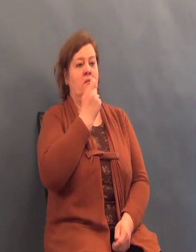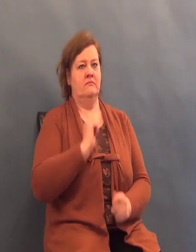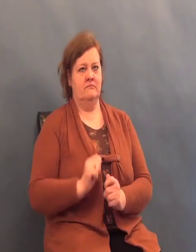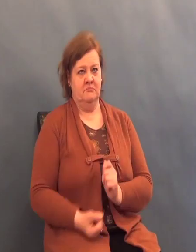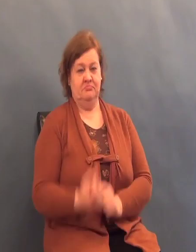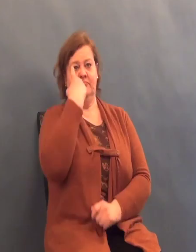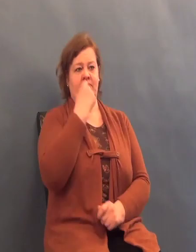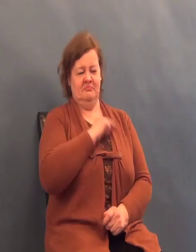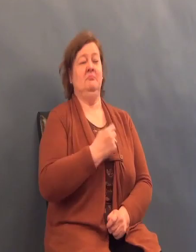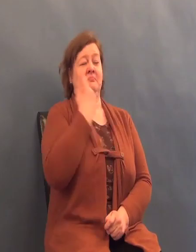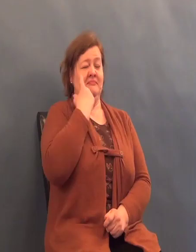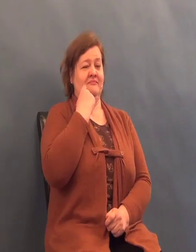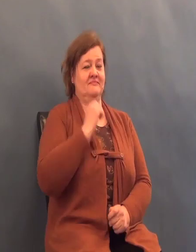Znowu rzuca w tył i trafia w twarz policjanta.